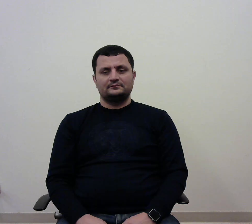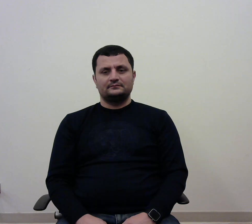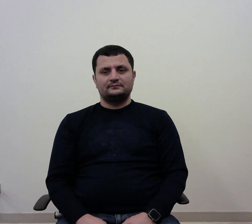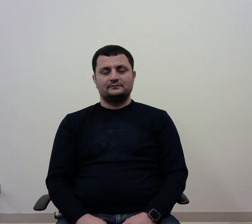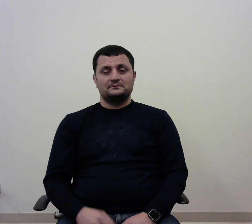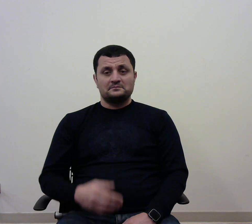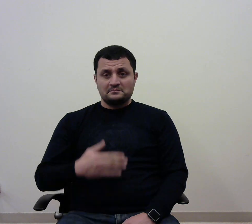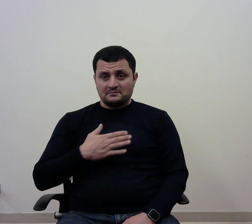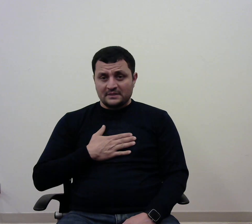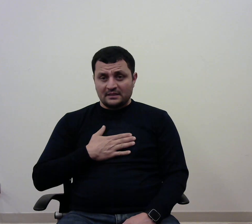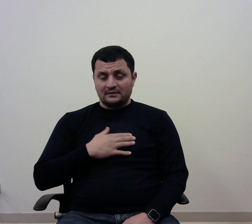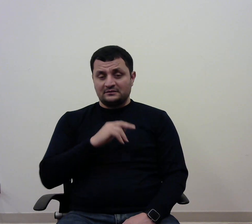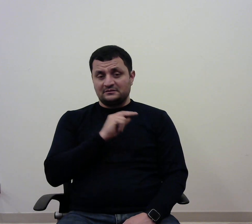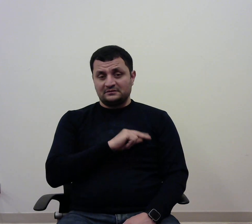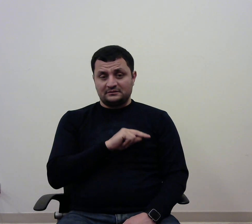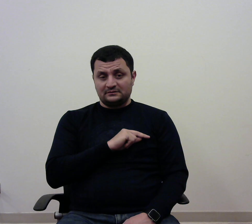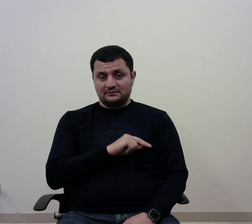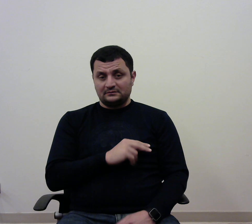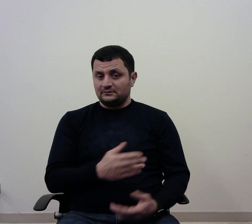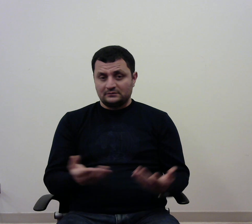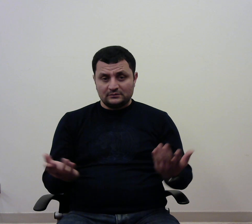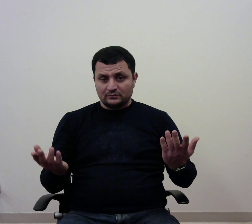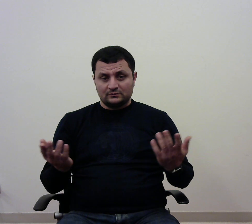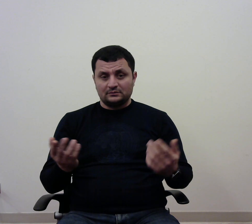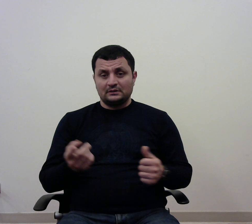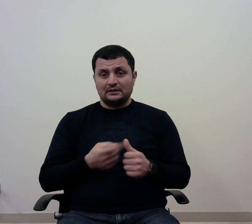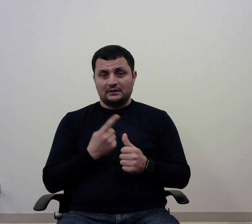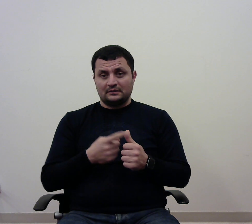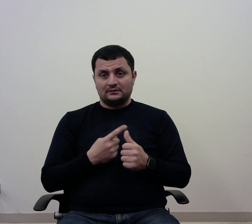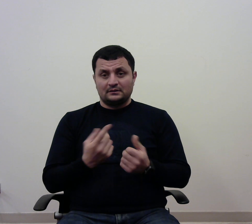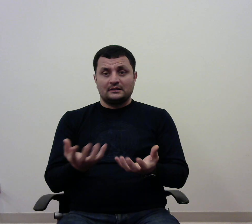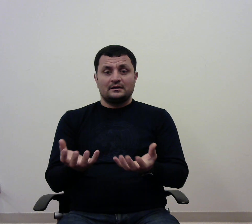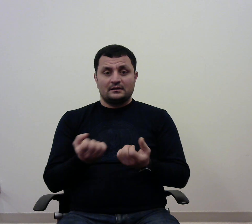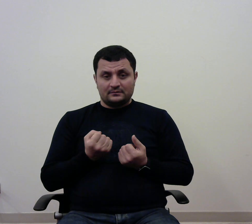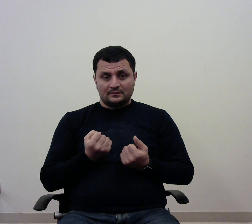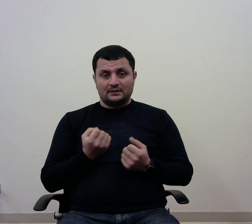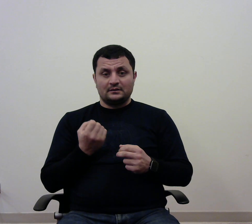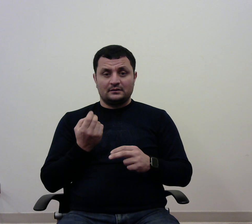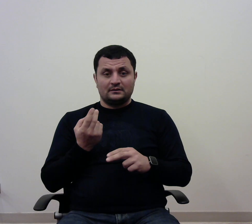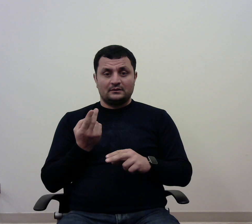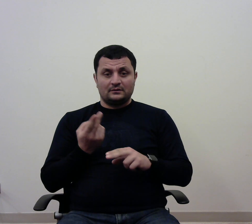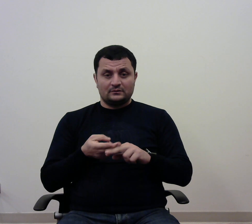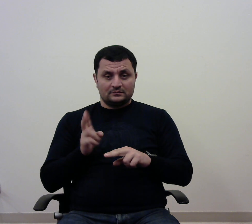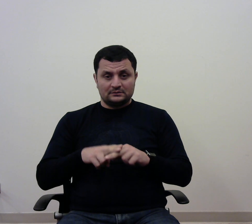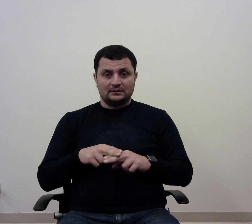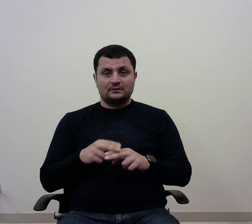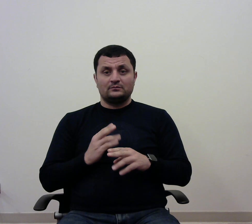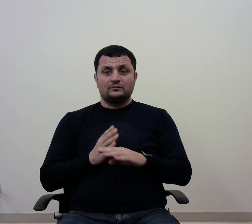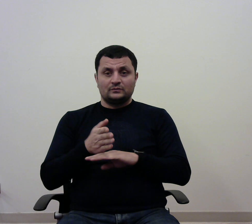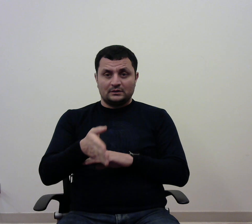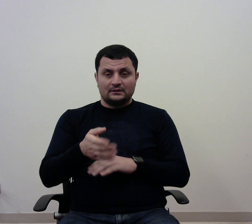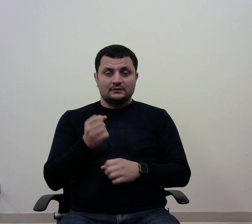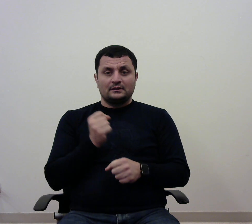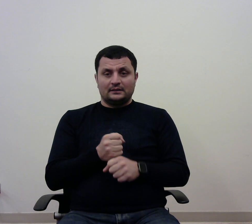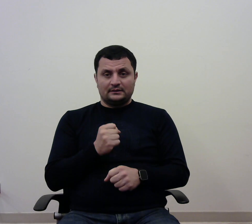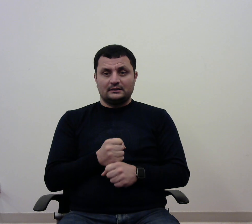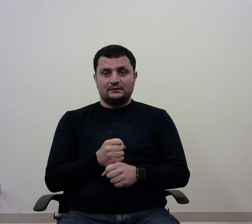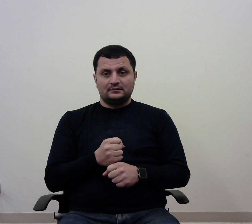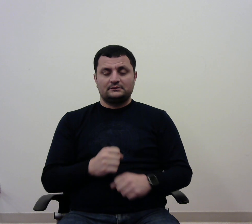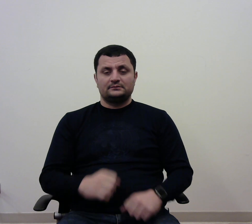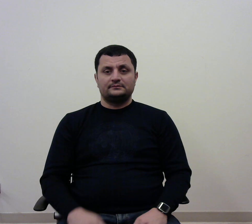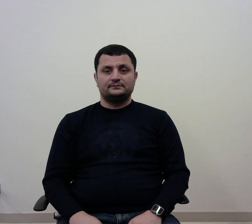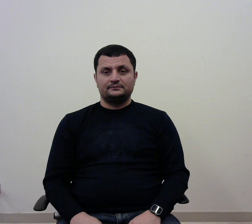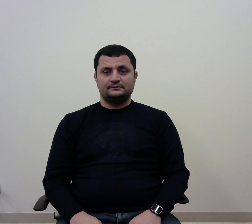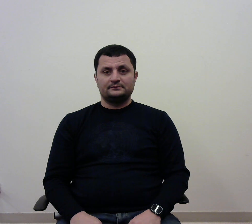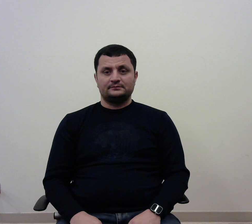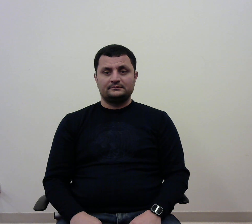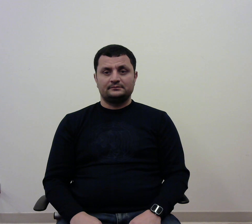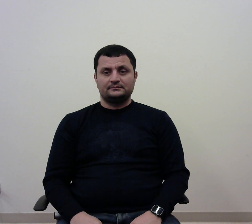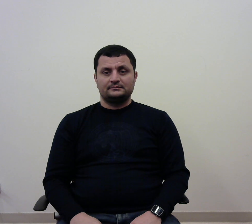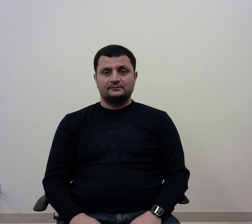Mən işsiz adı almaq üçün müraciət edirəm